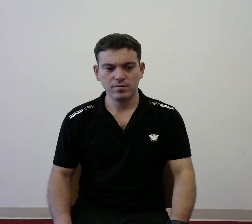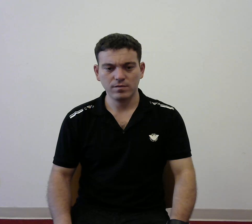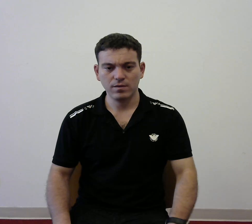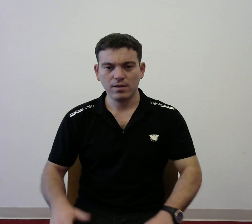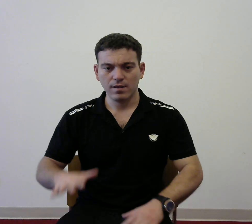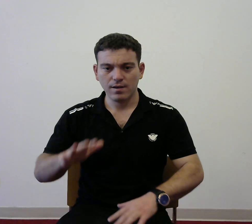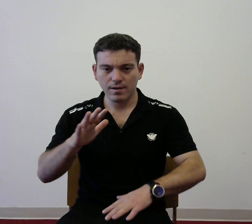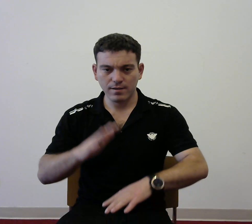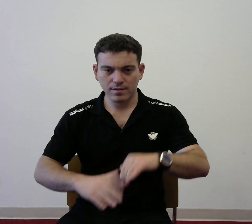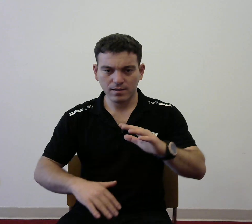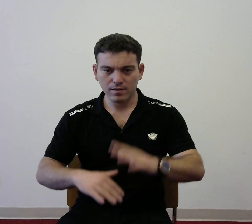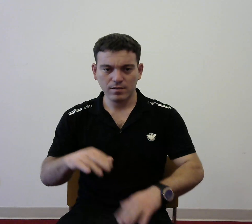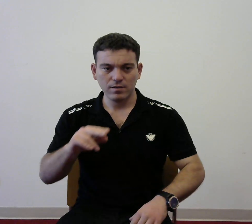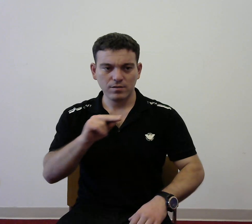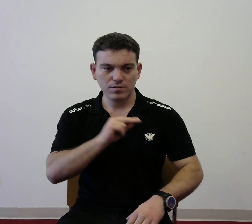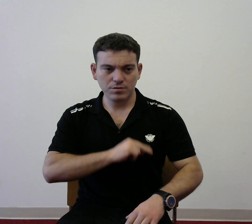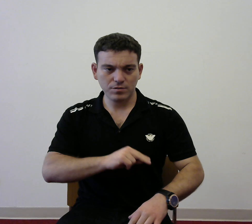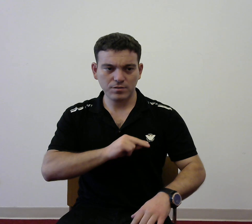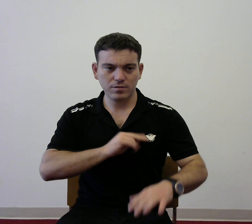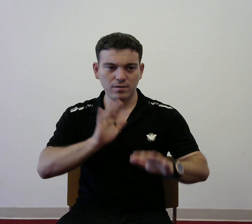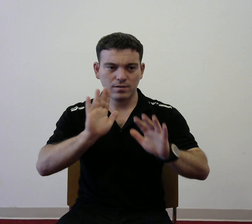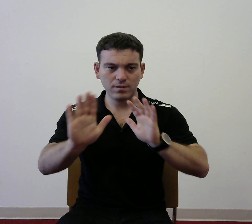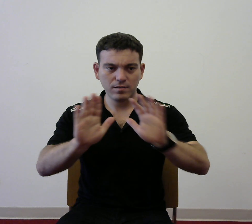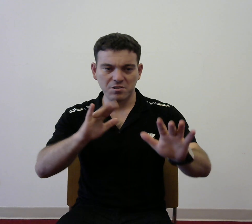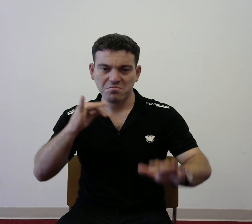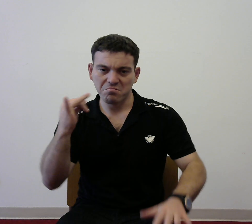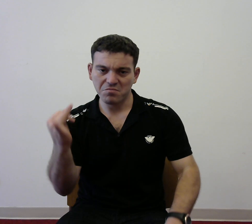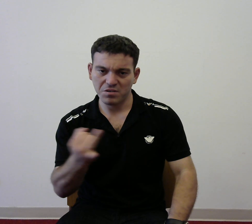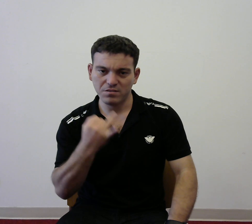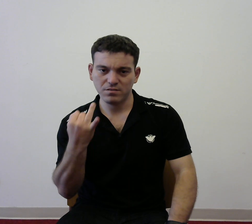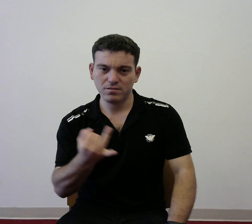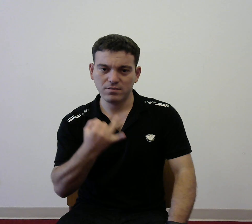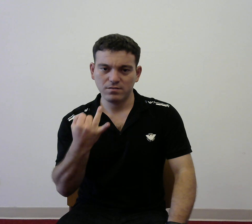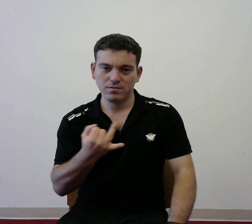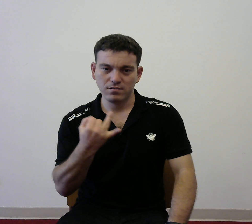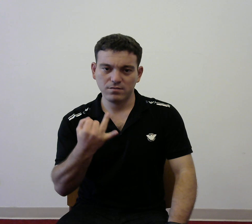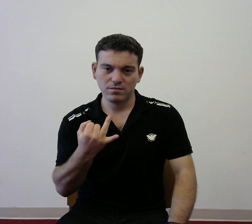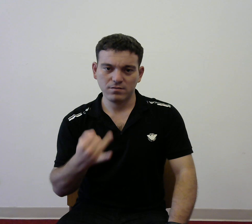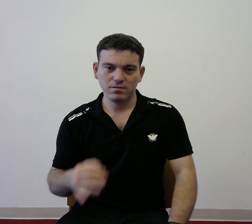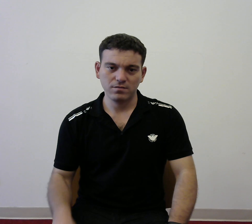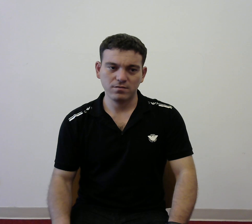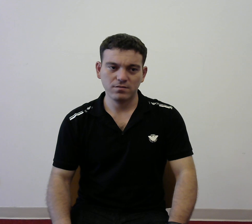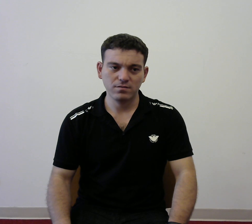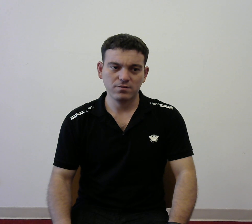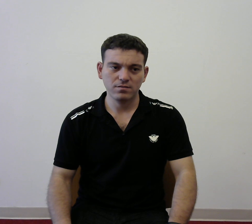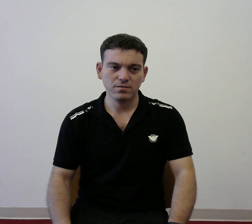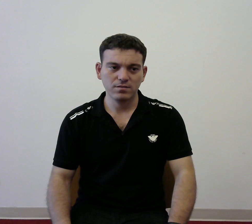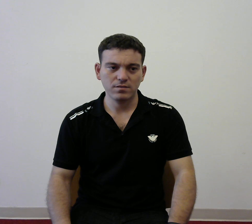Əl işləri sərgisi maraqlı idi